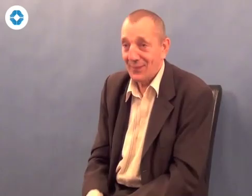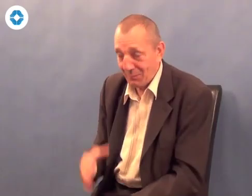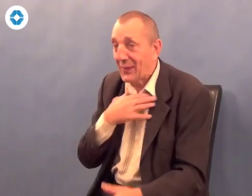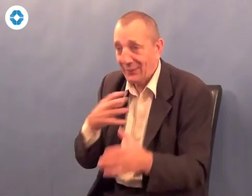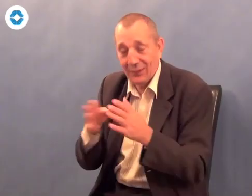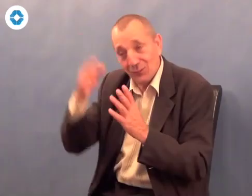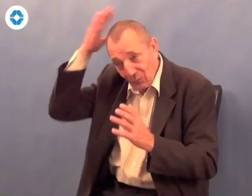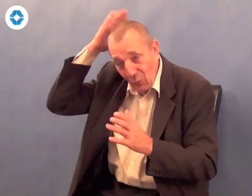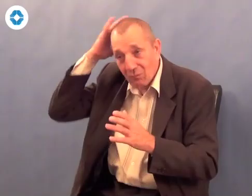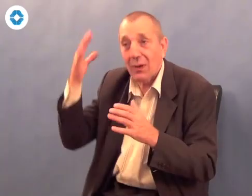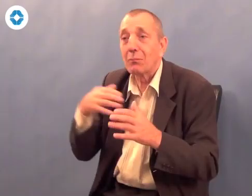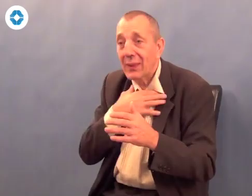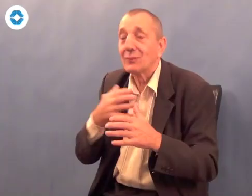Razem z psem na głowie.